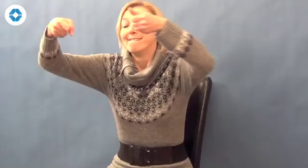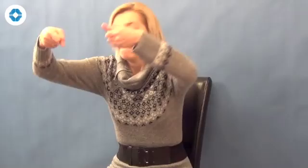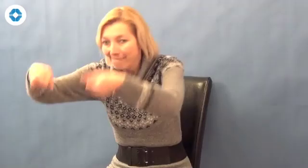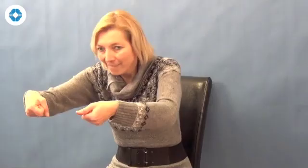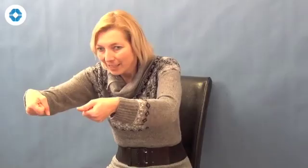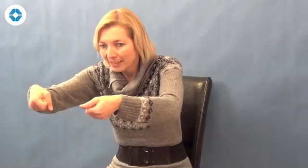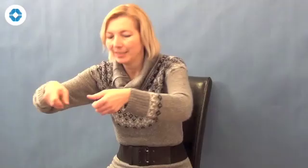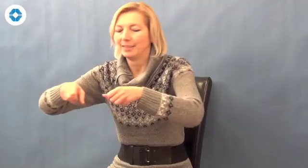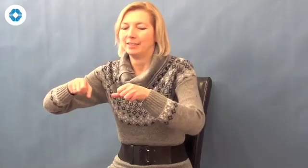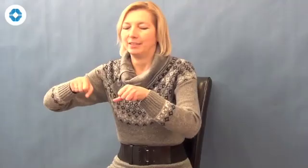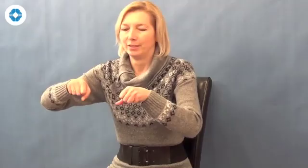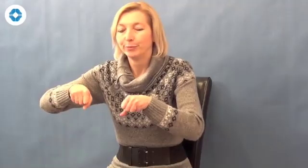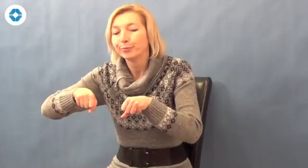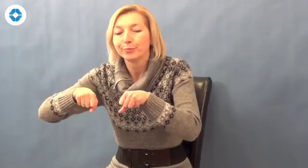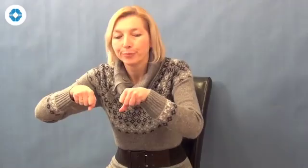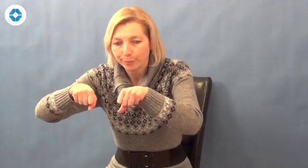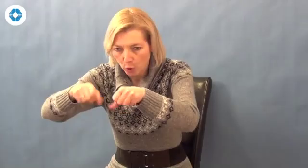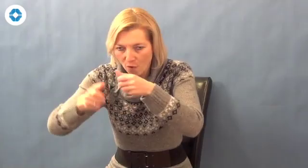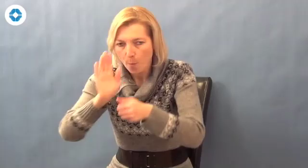Prowadzi rower i jedzie w siną dal.